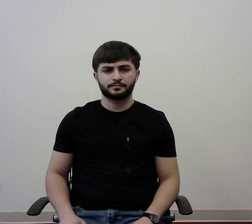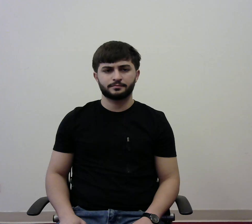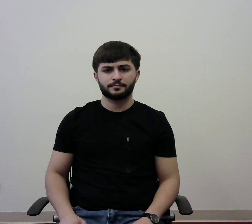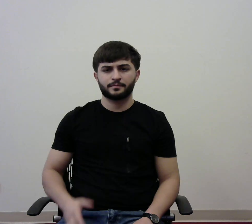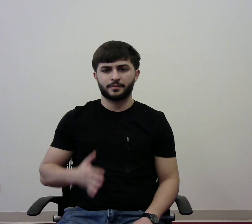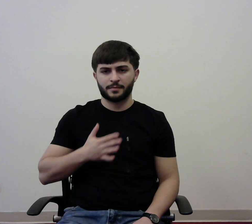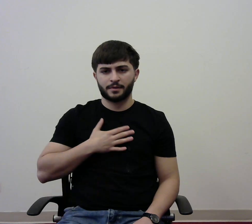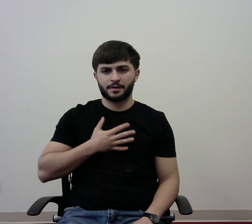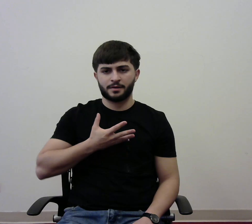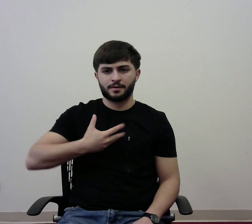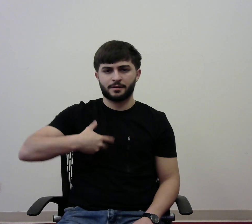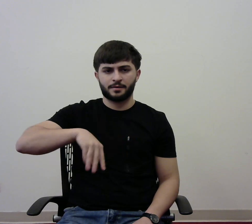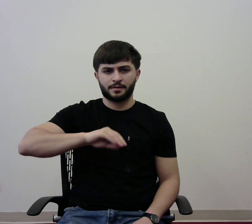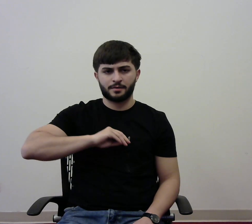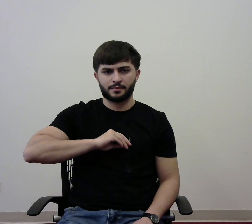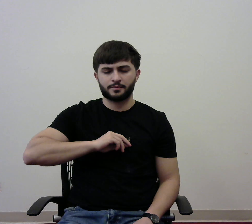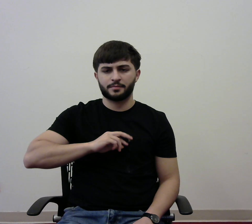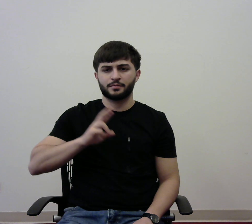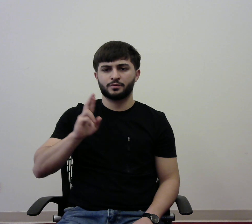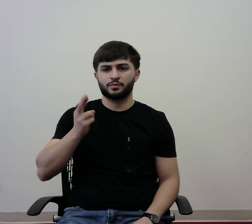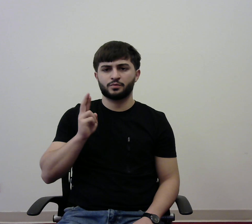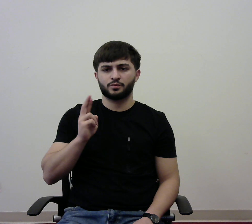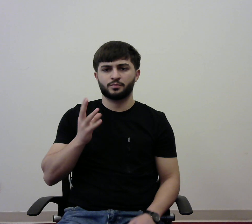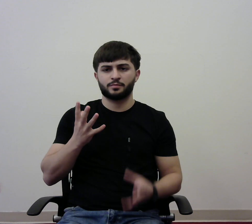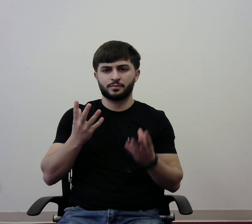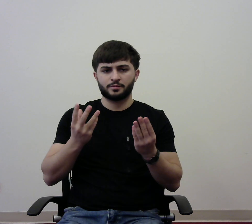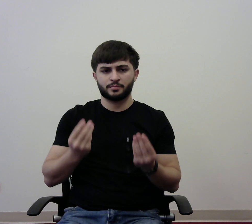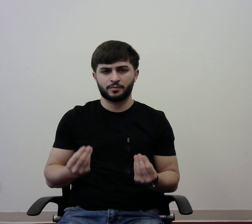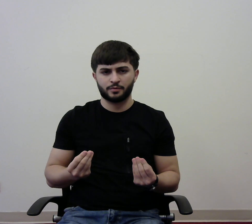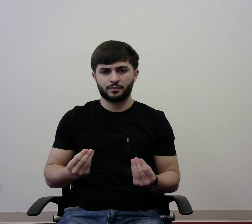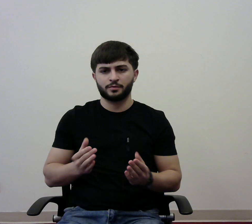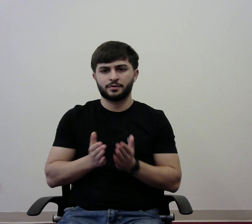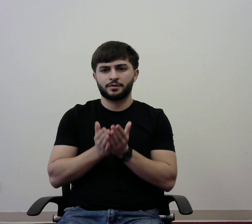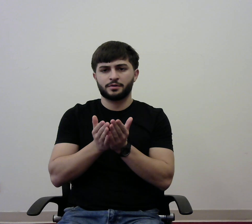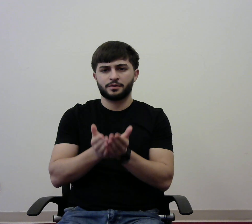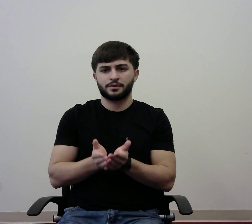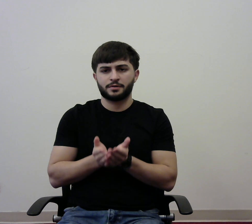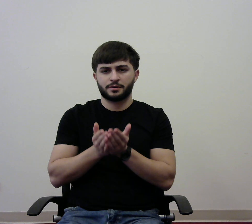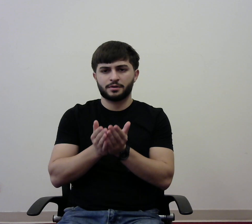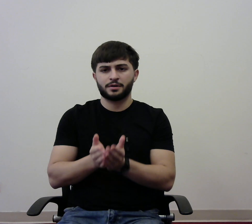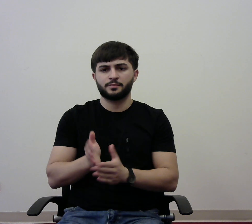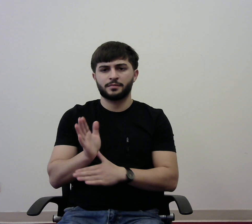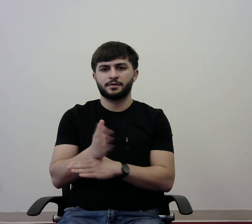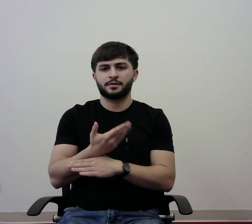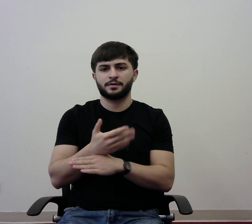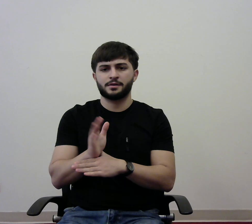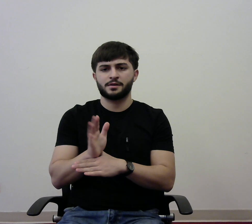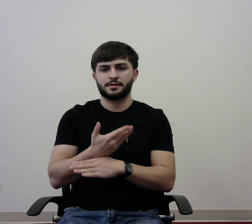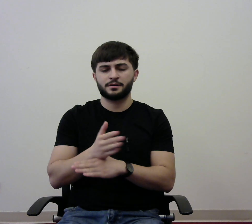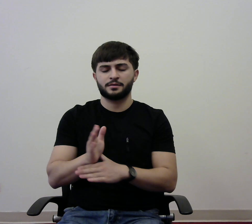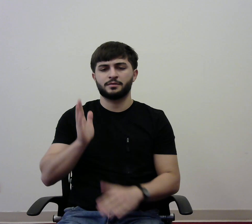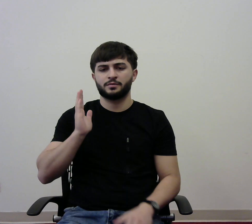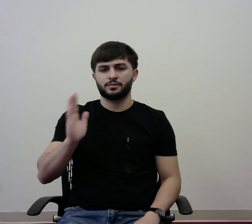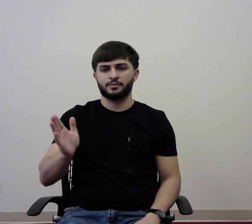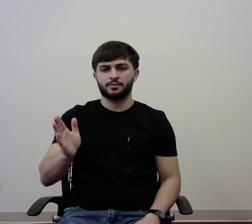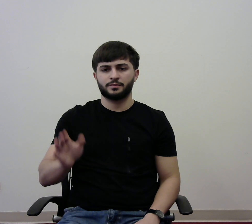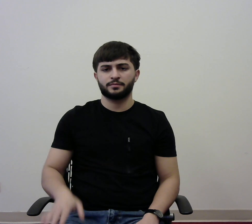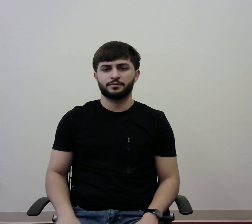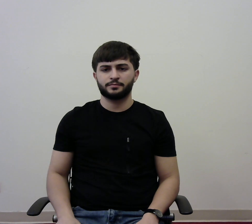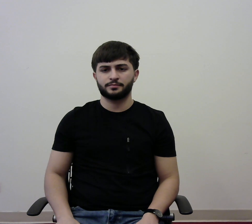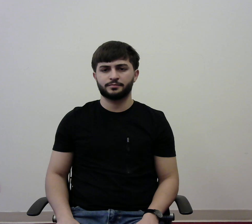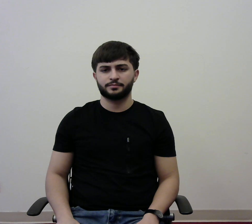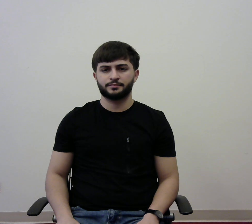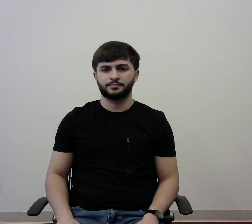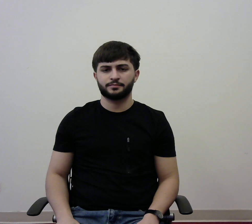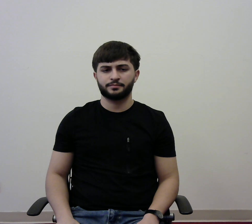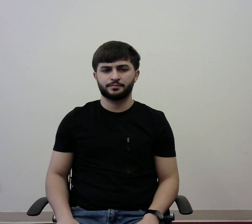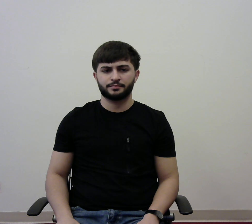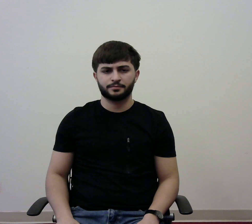Biz cümə günü gəmi gəzintisində olacağıq